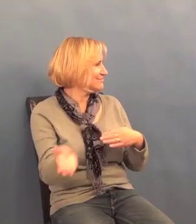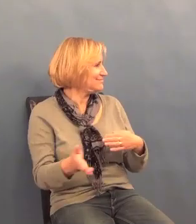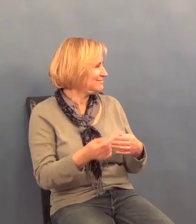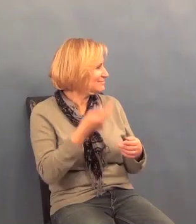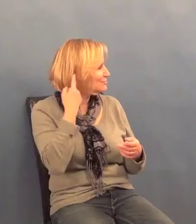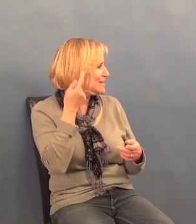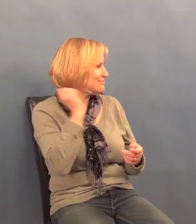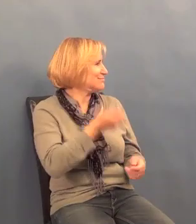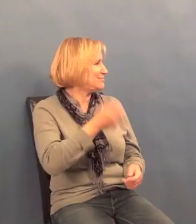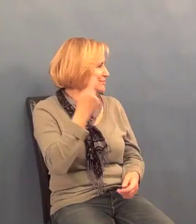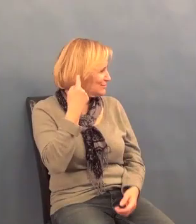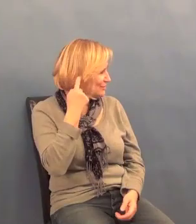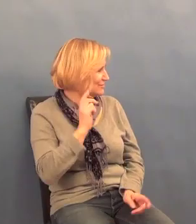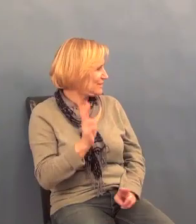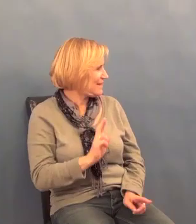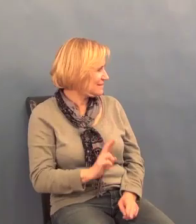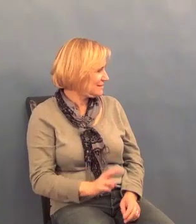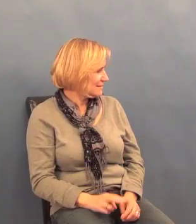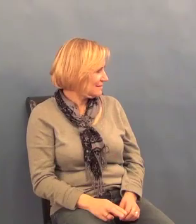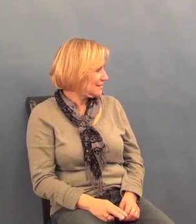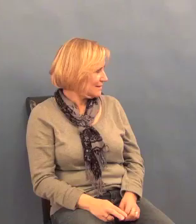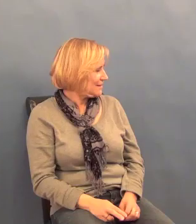Otwiera drzwi i słyszy dźwięk młotka.